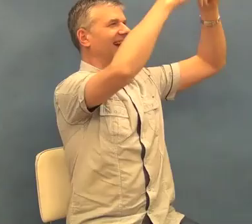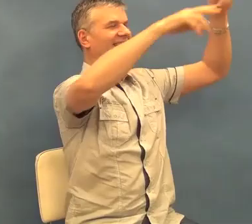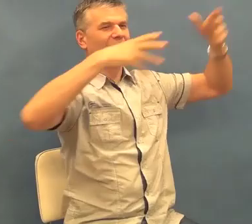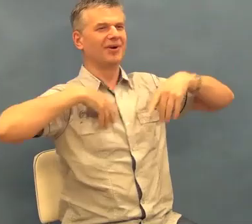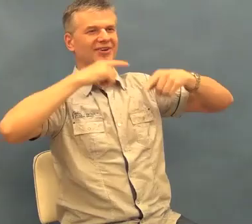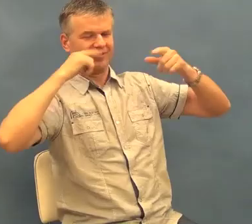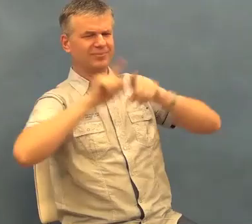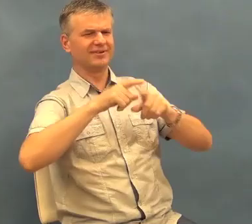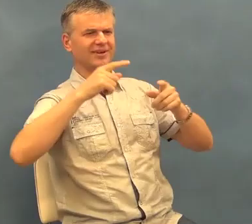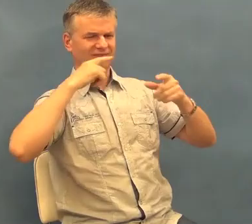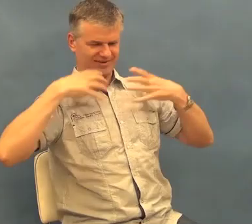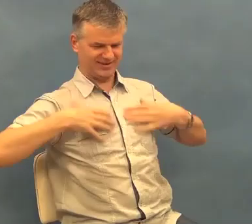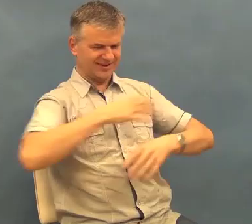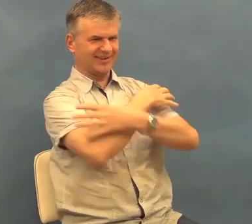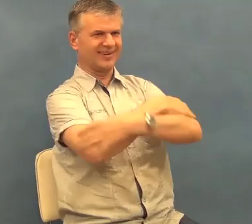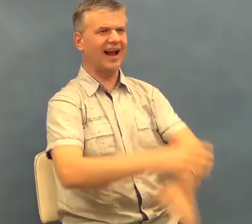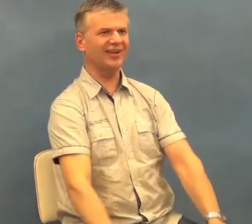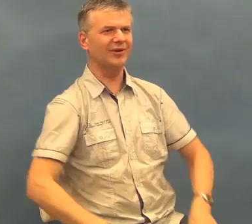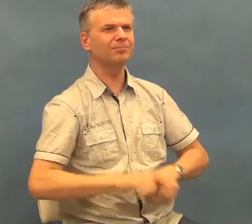Wisi też czerwone ubranie - pajacyk.